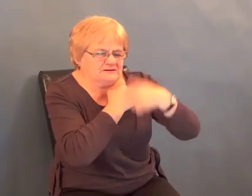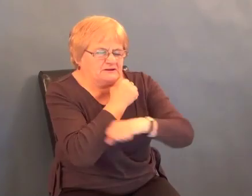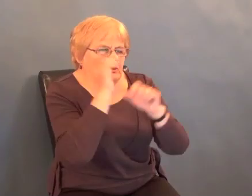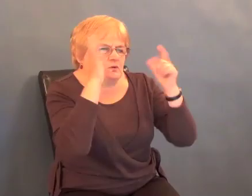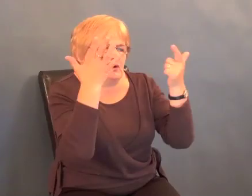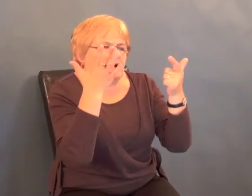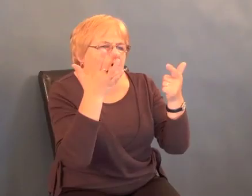Siódmego.